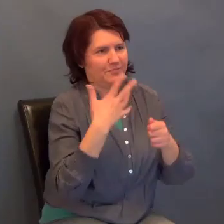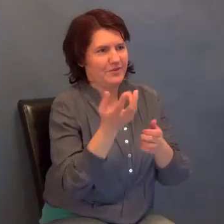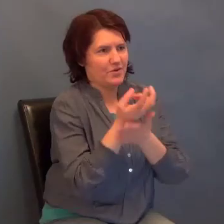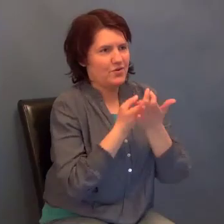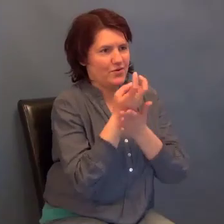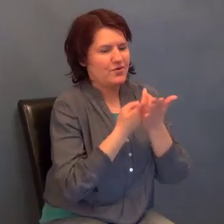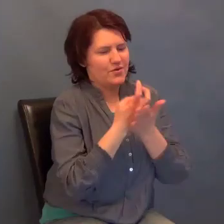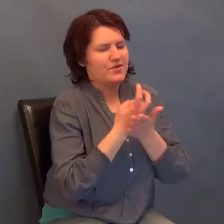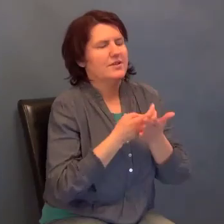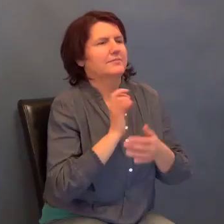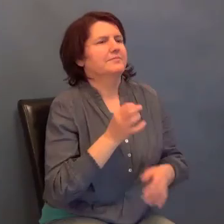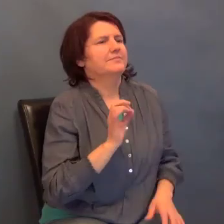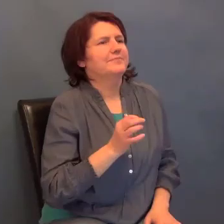Dwudziesty piąty lutego?